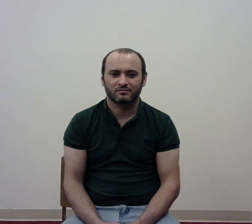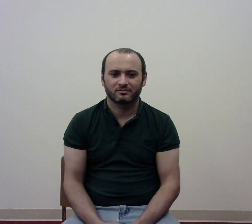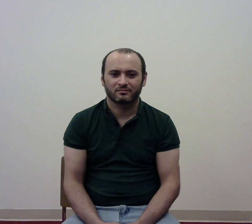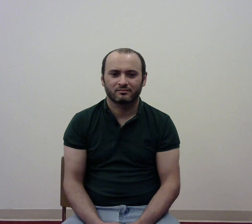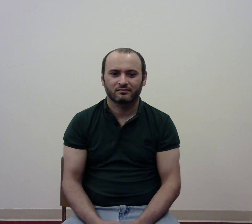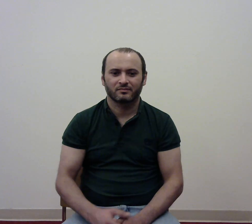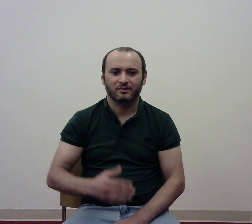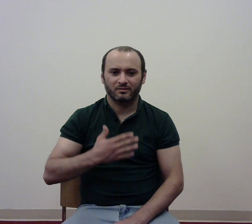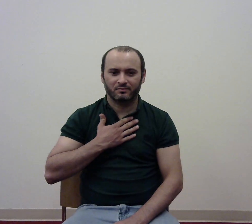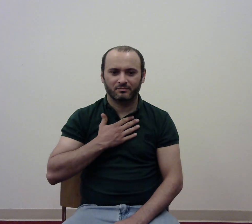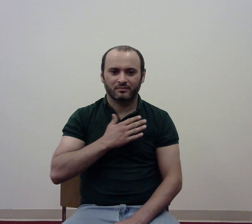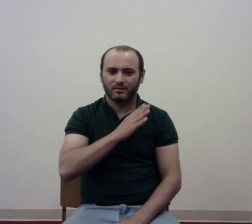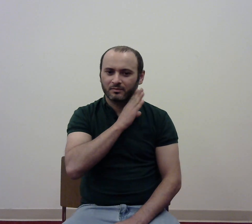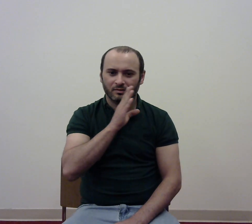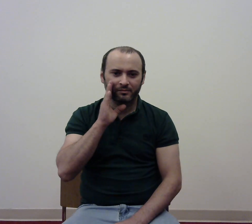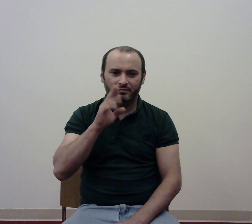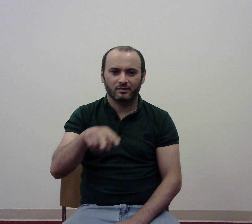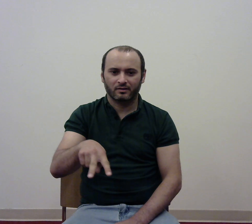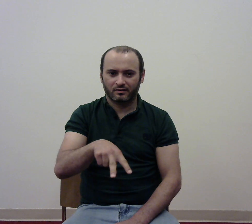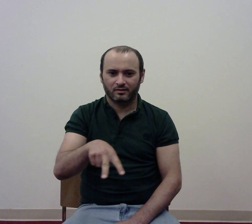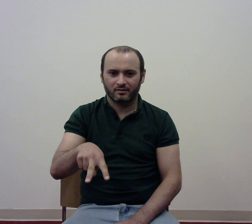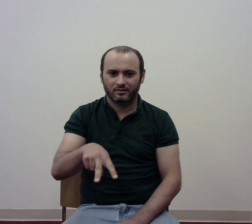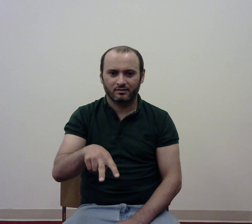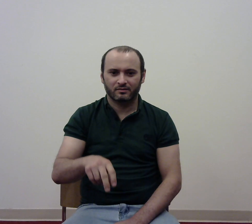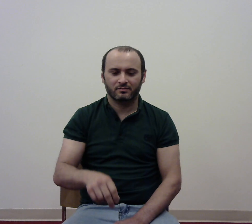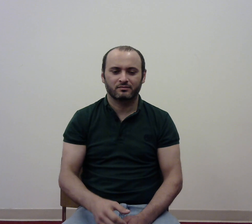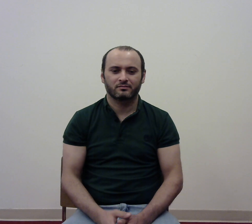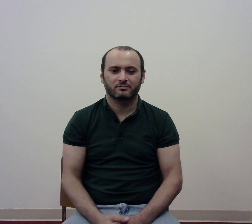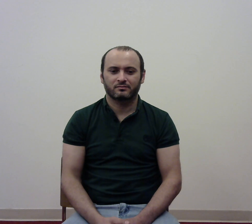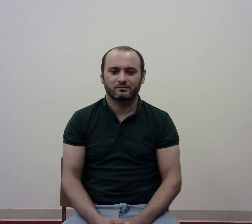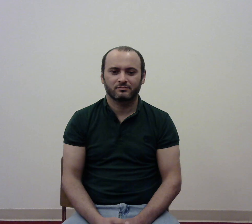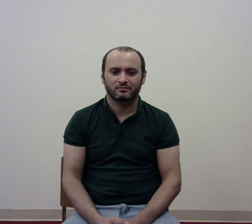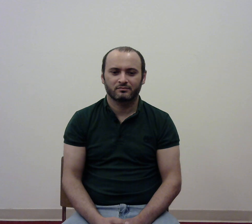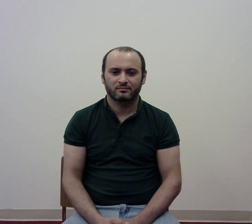Mənim anam Lənkərandandır